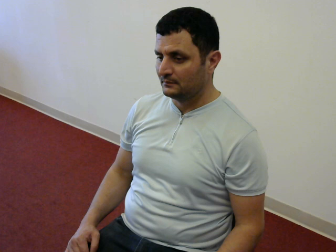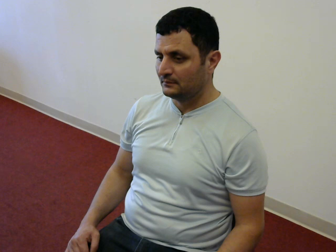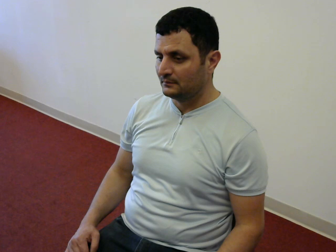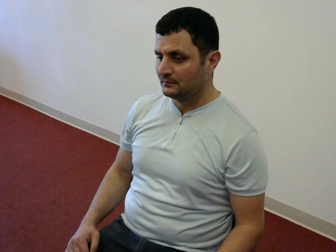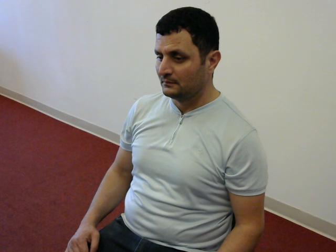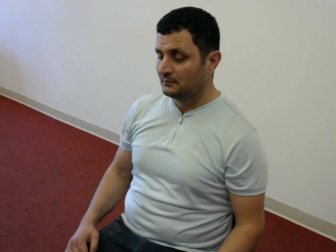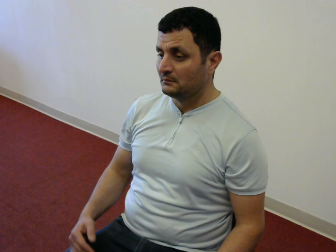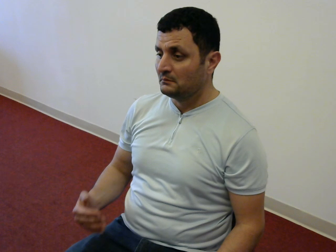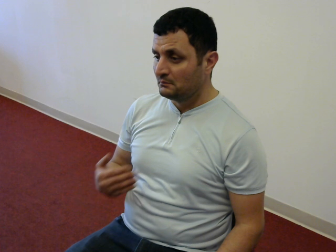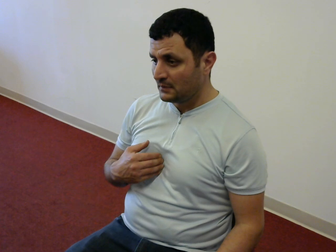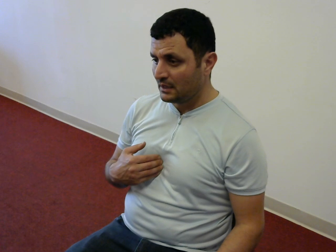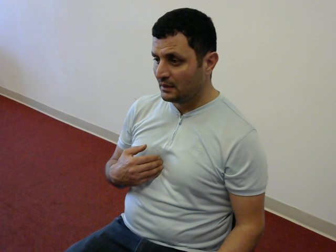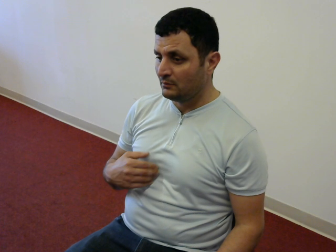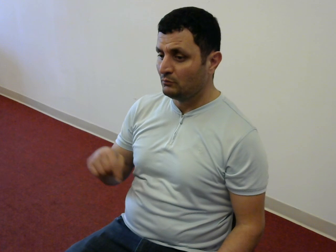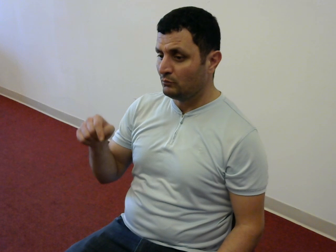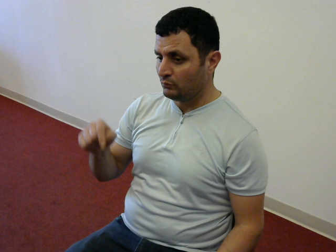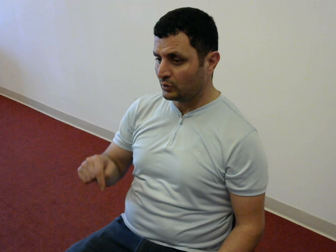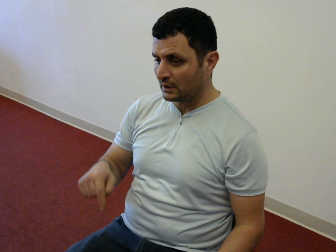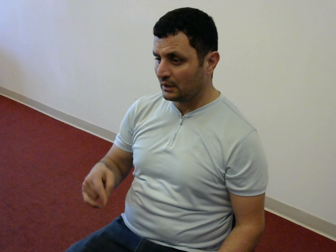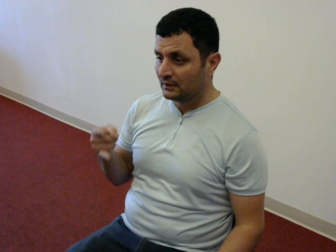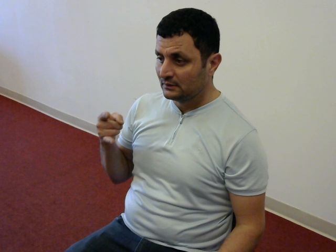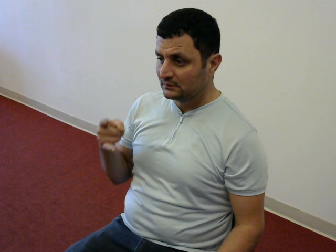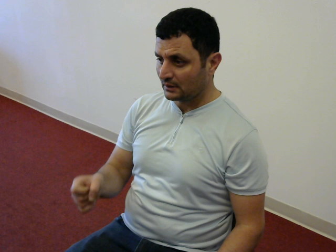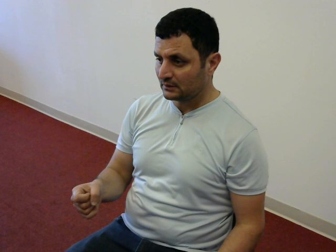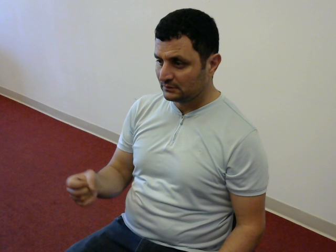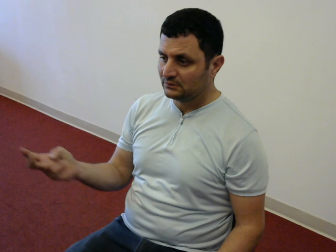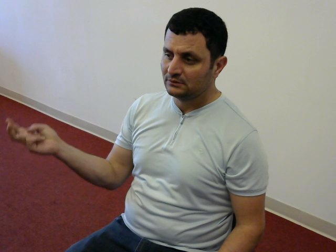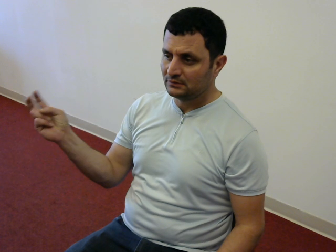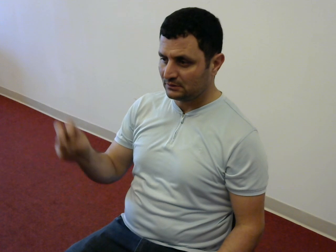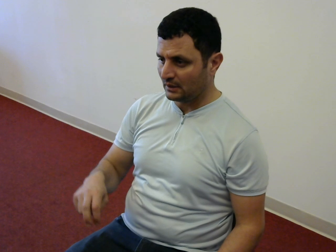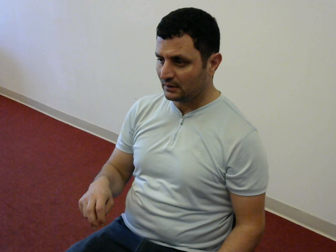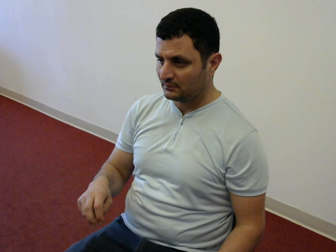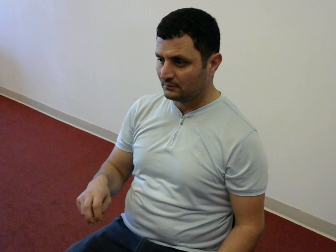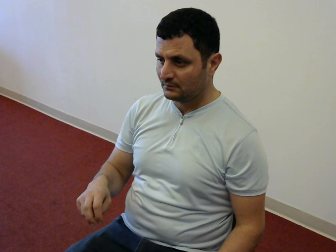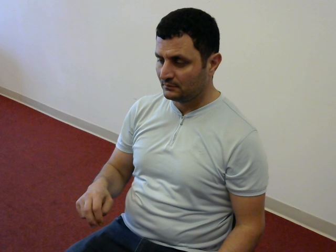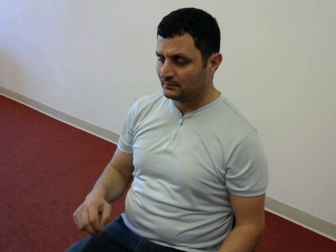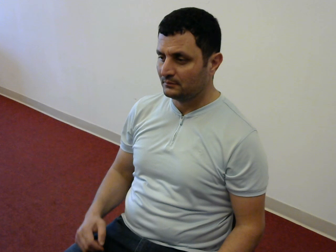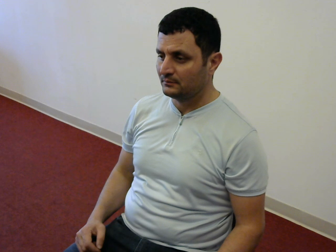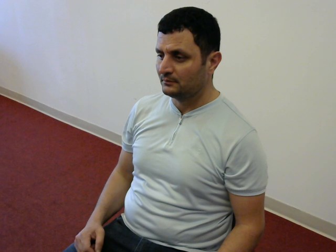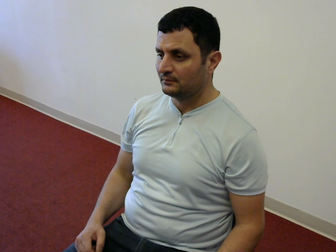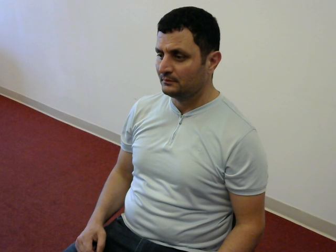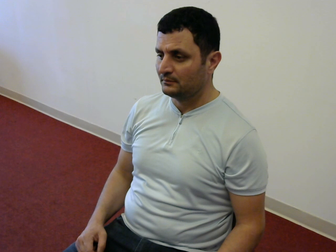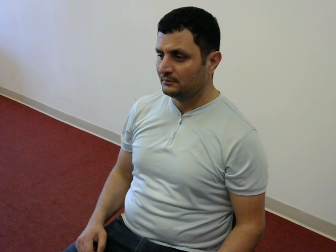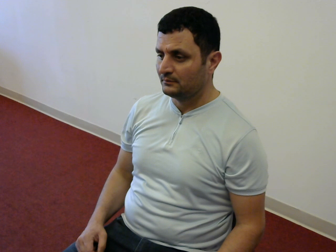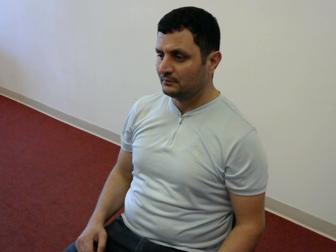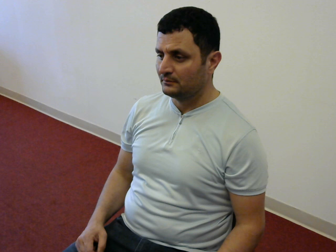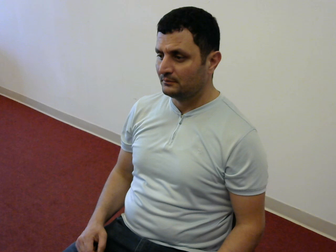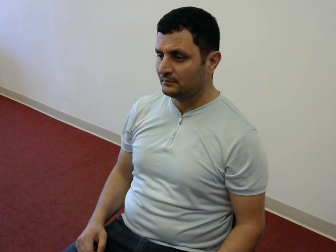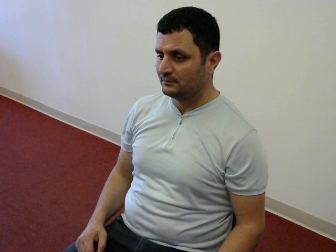Mən bura taksidə gəldim